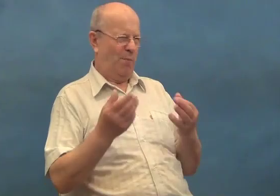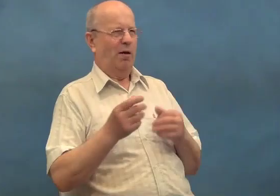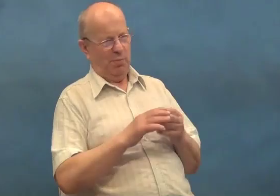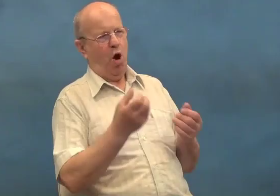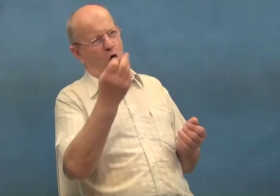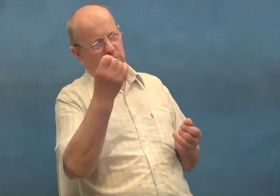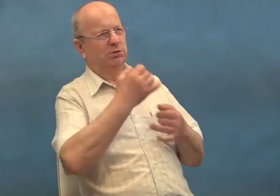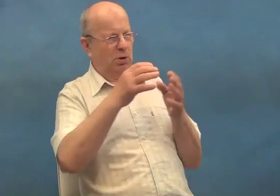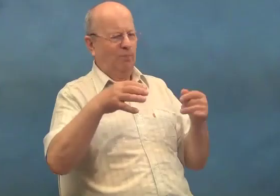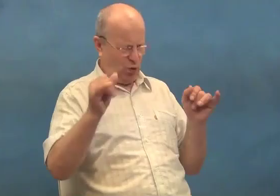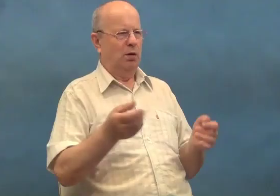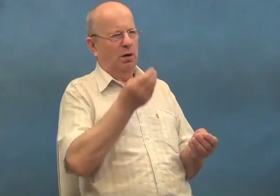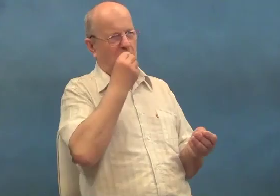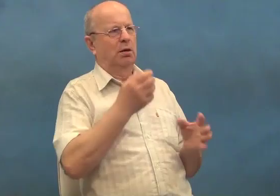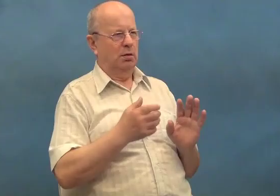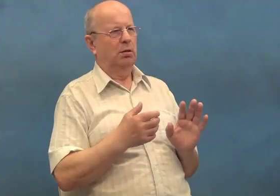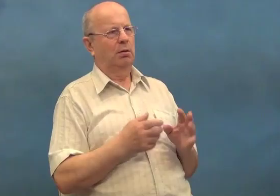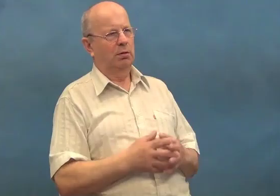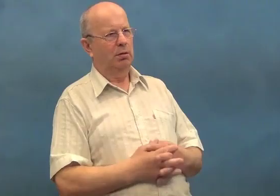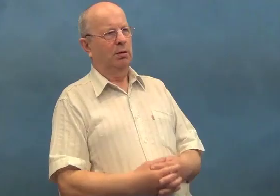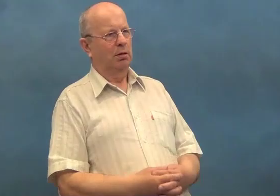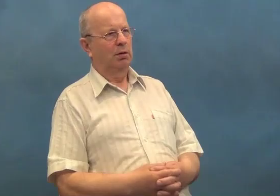Na plaży, przy opalaniu się wolno jeść.